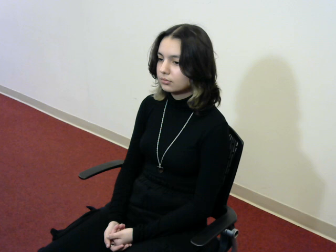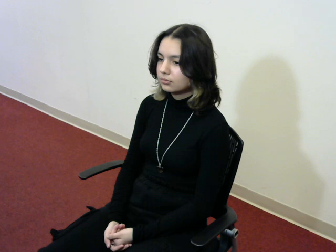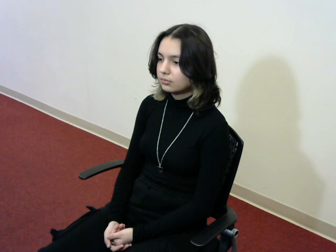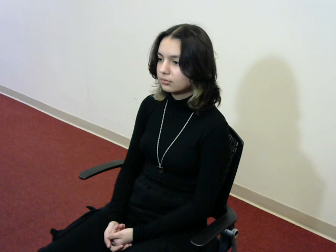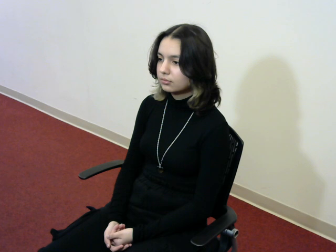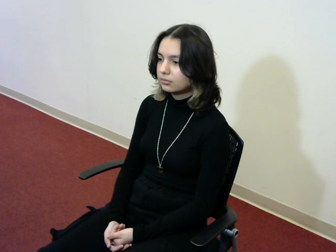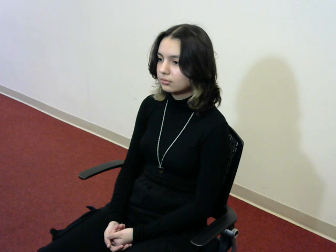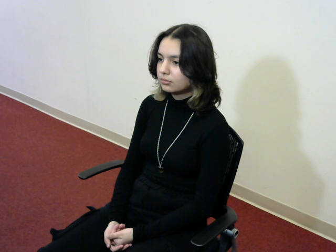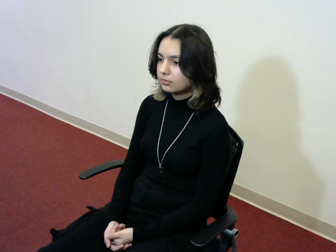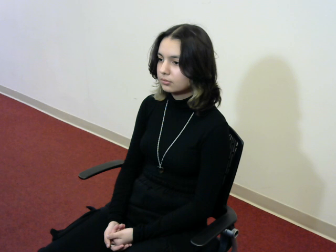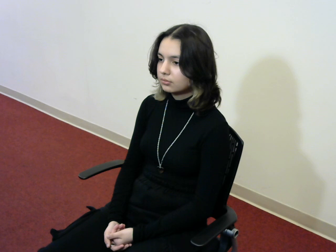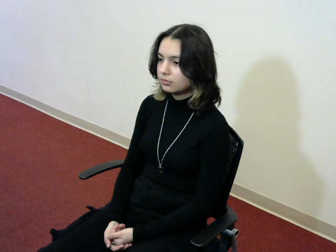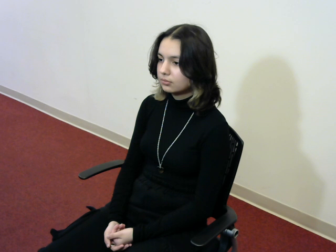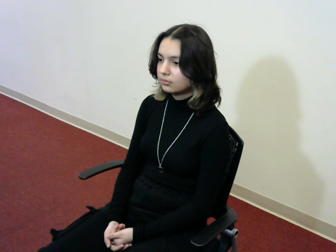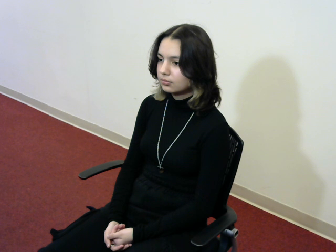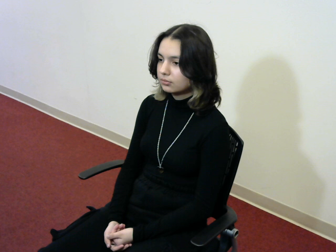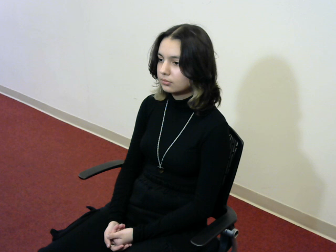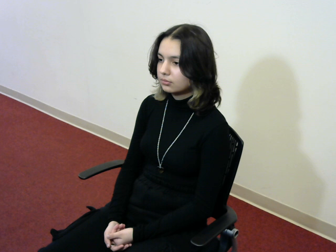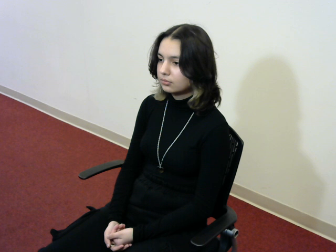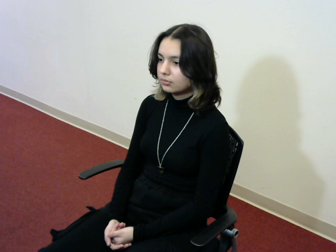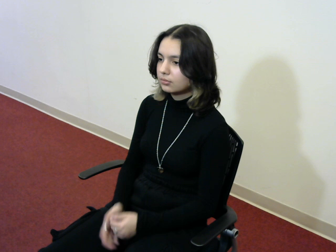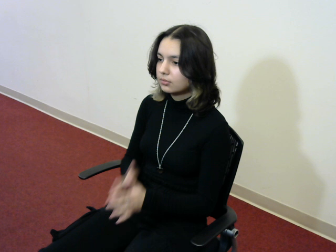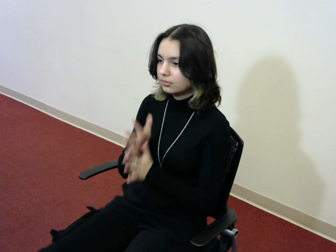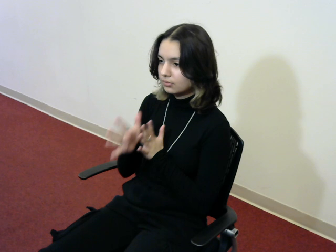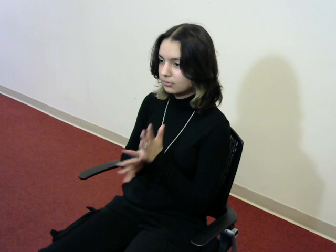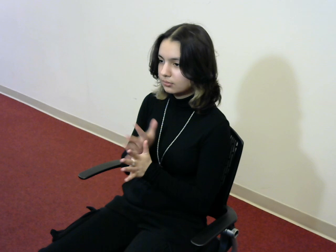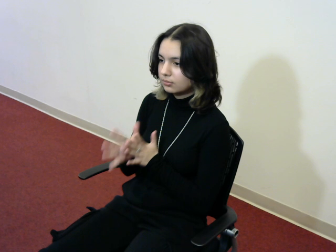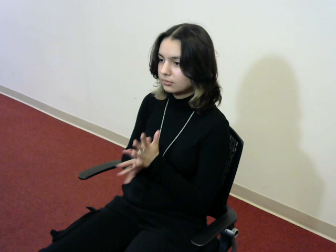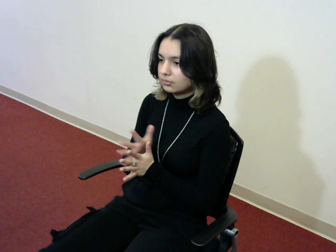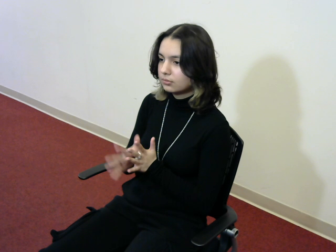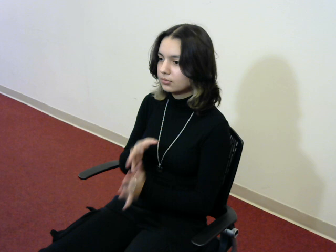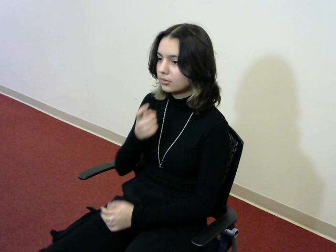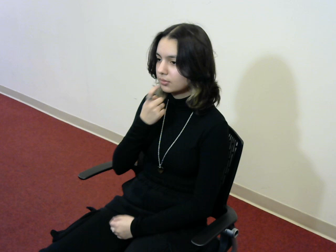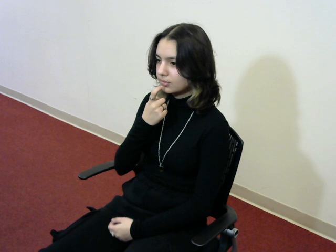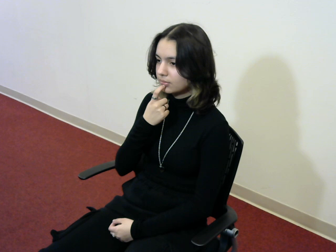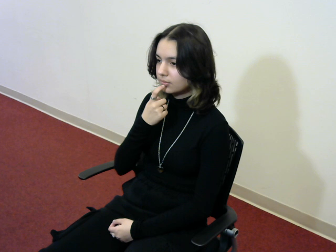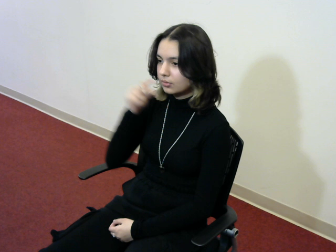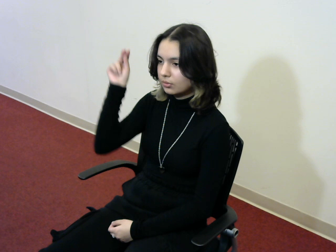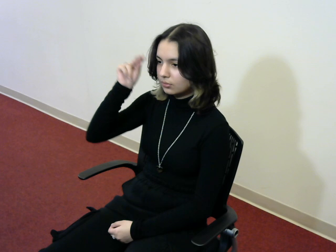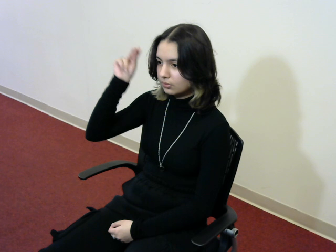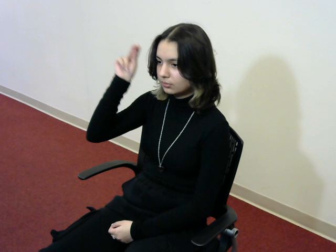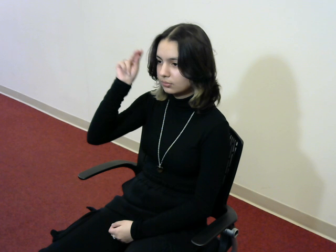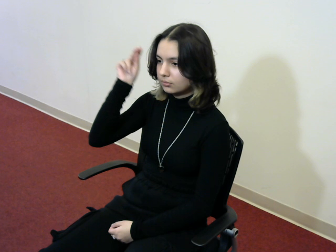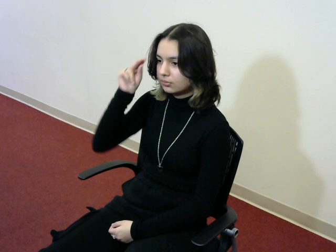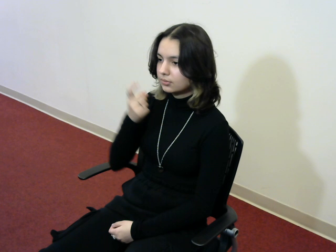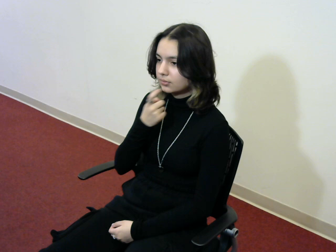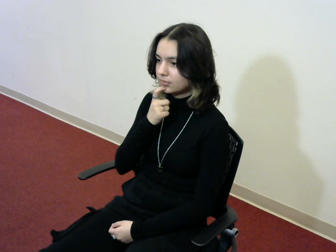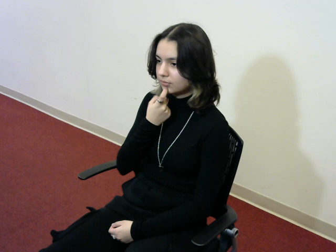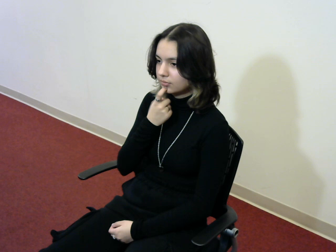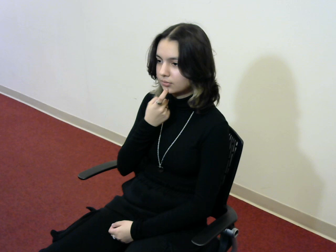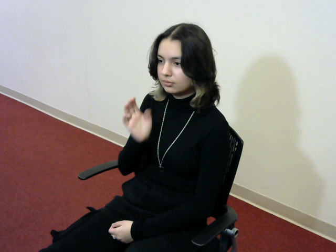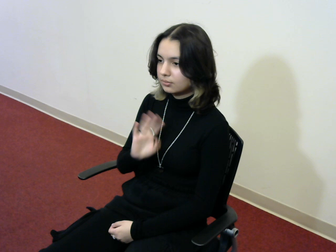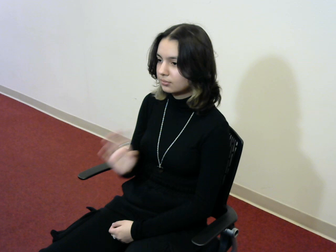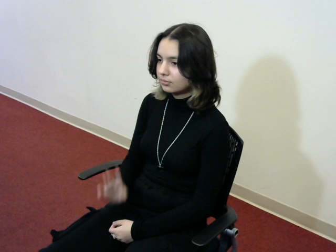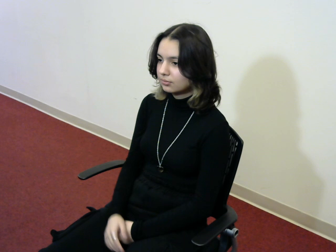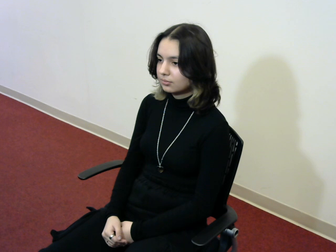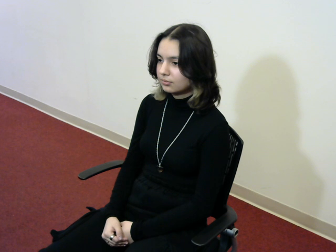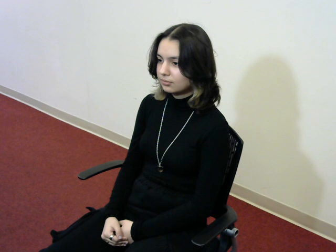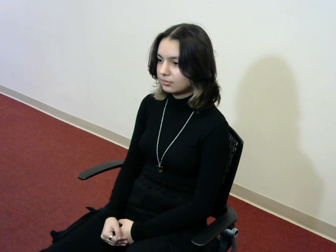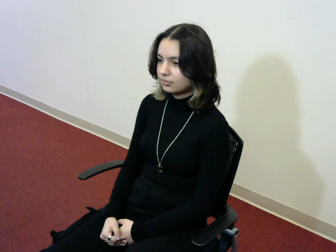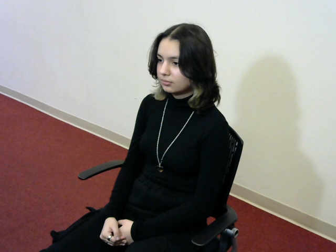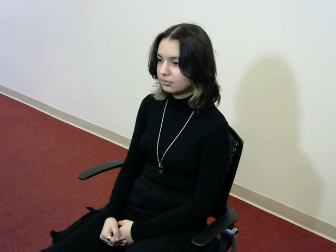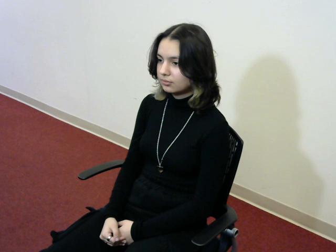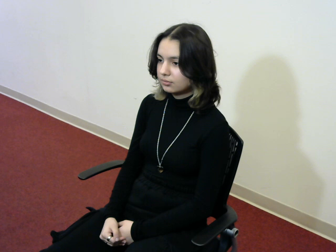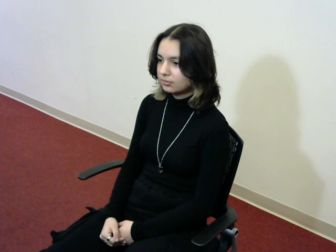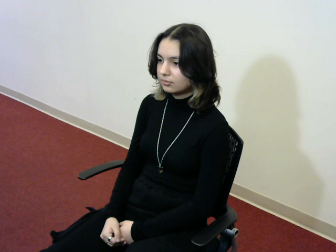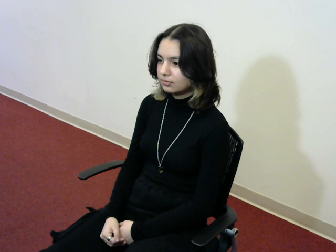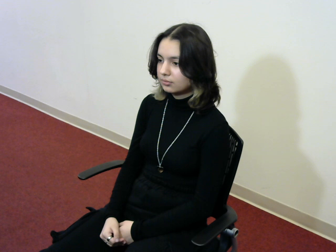İşarə dilini öyrənmək çətin deyil